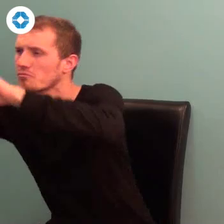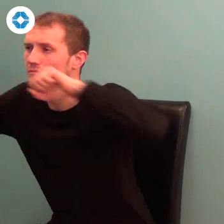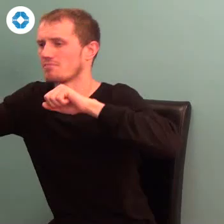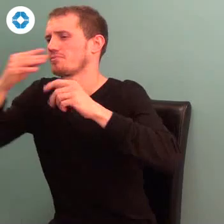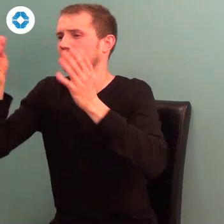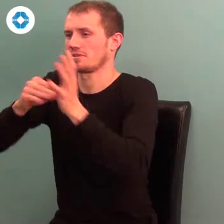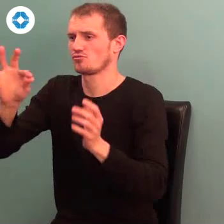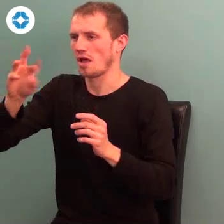Z dziury wychodzi sowa.